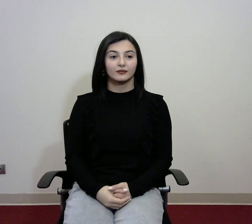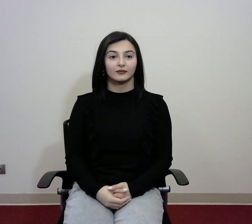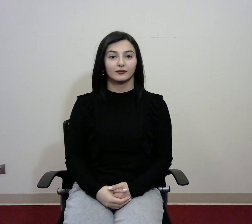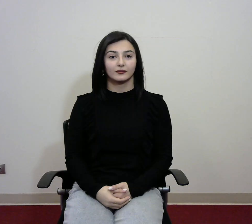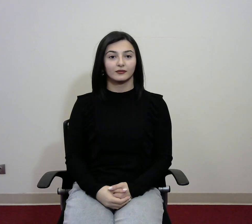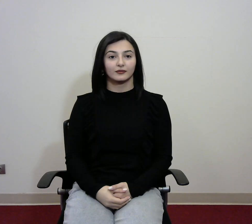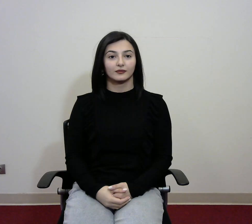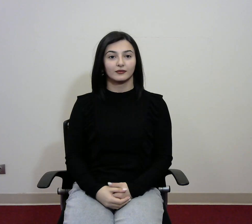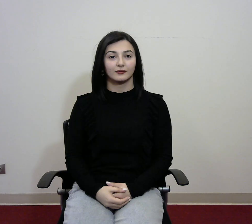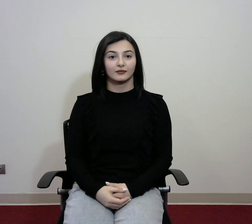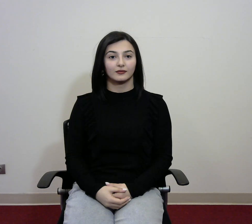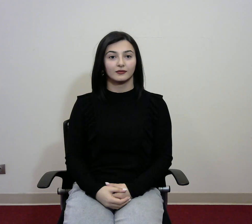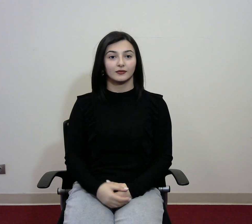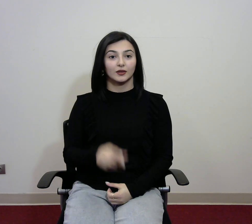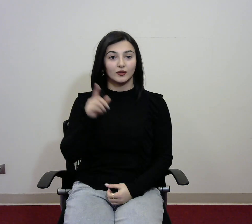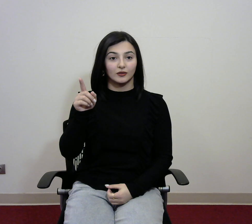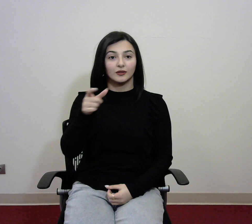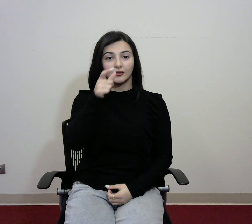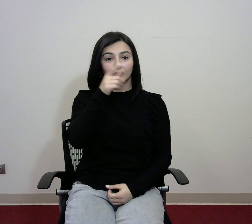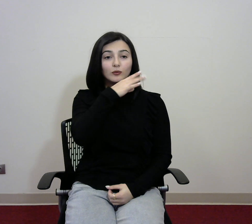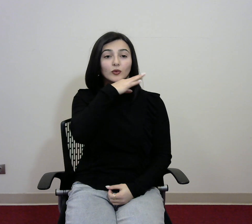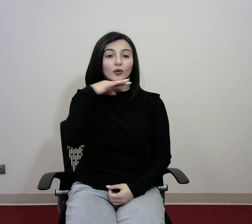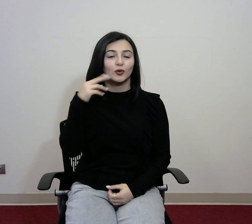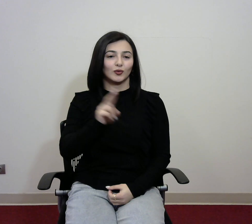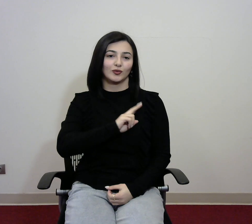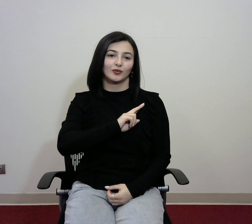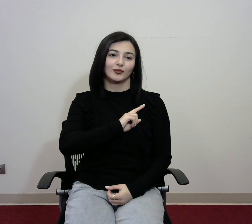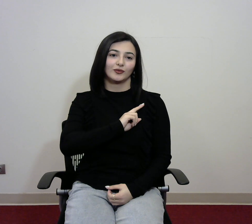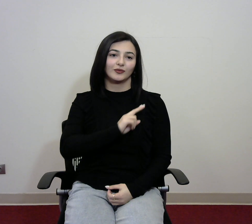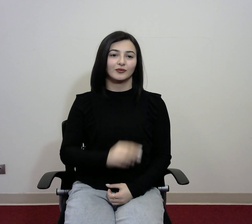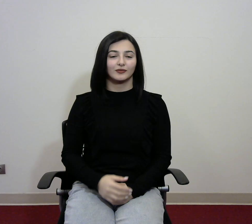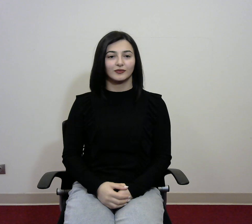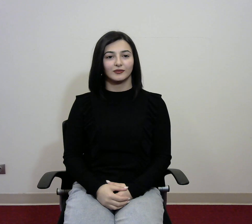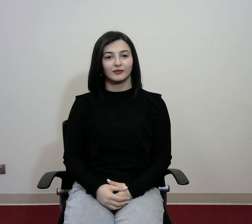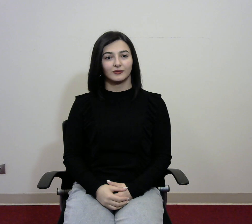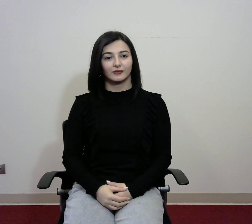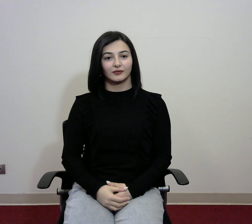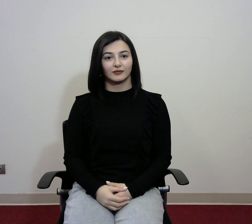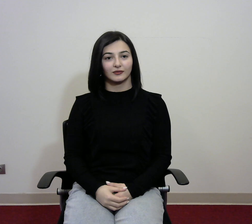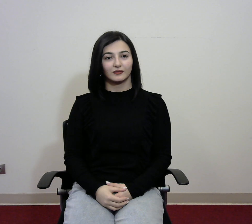O itləri çox sevir